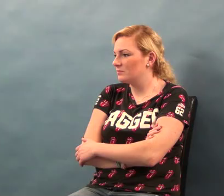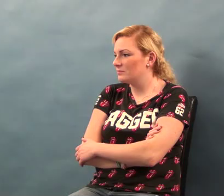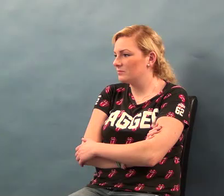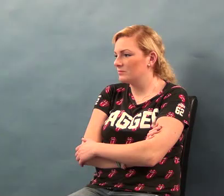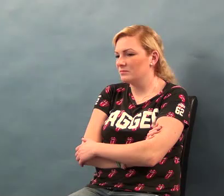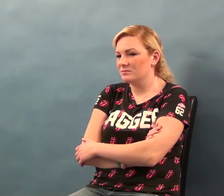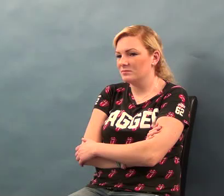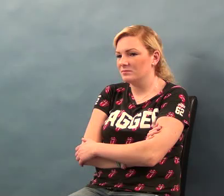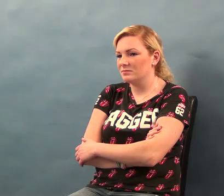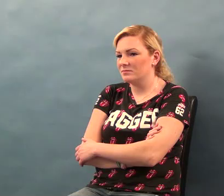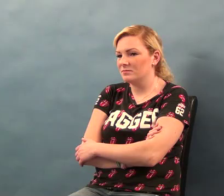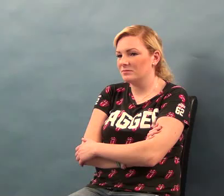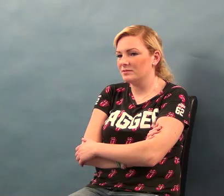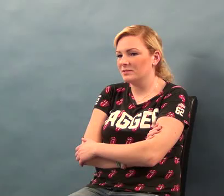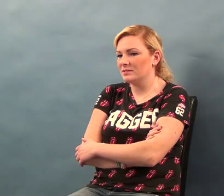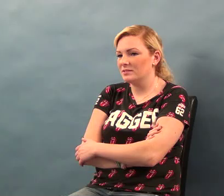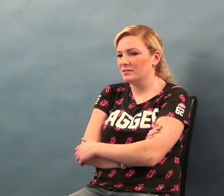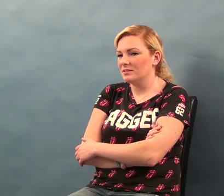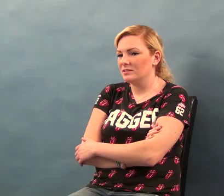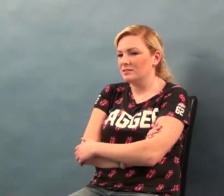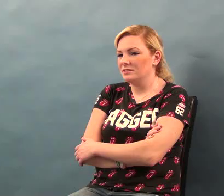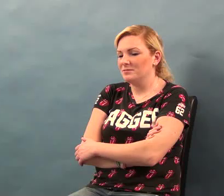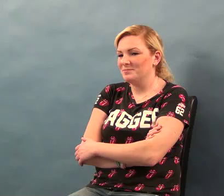Albo uważać na dzieci idące do szkoły.